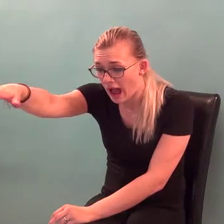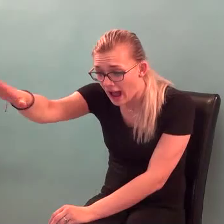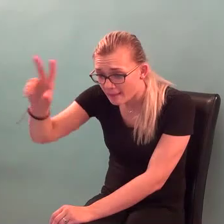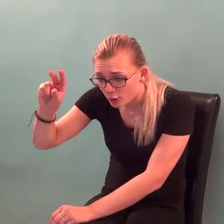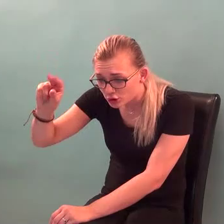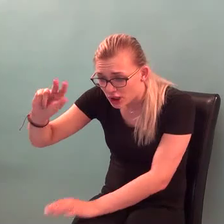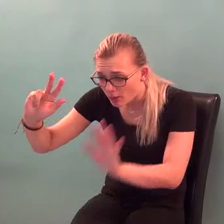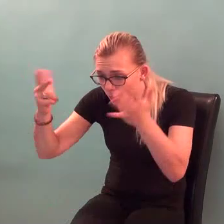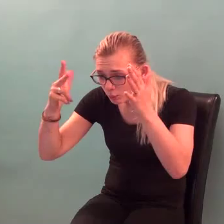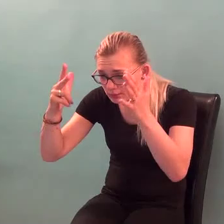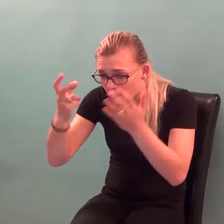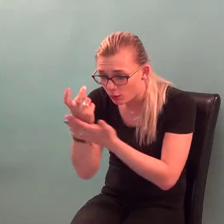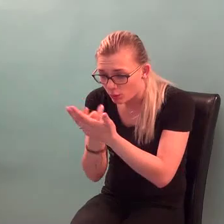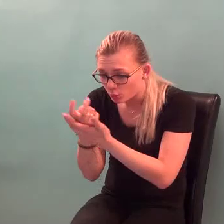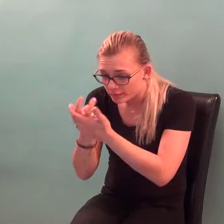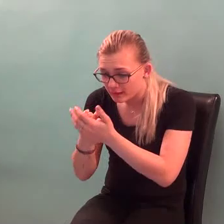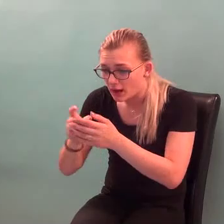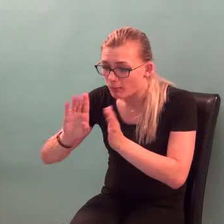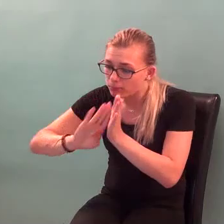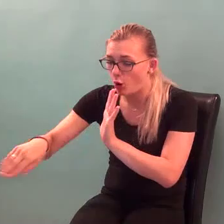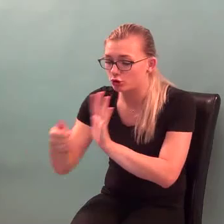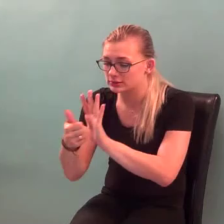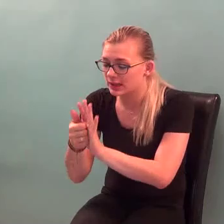A w poniedziałek, ósmego lutego po szesnastej?